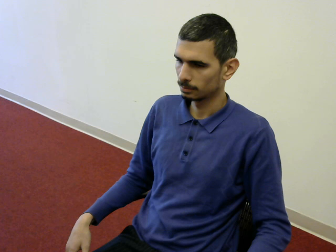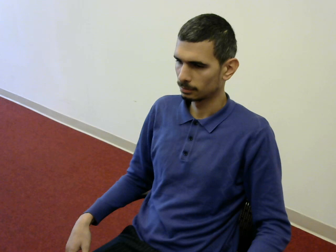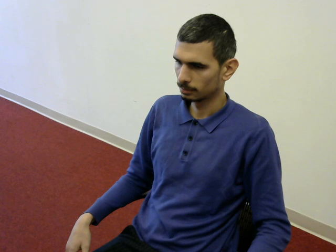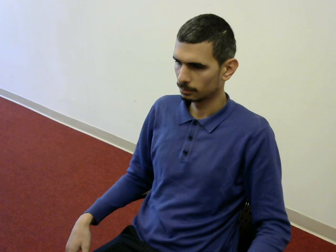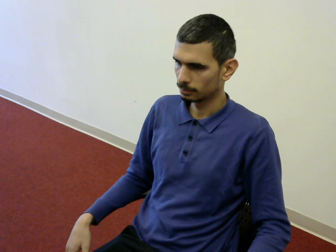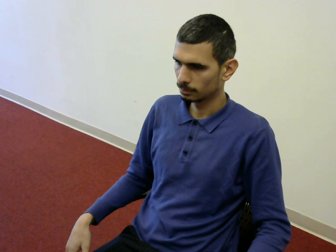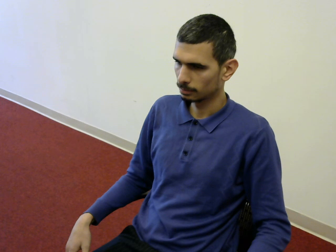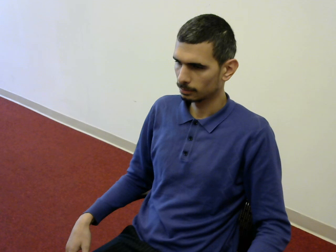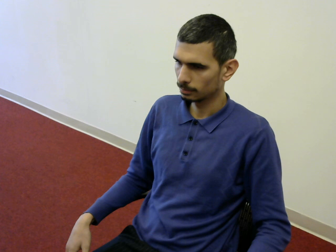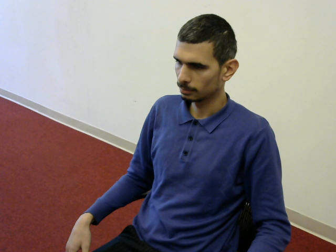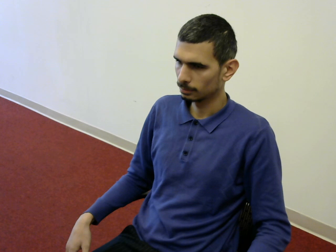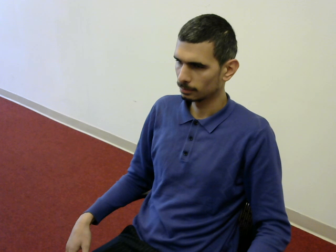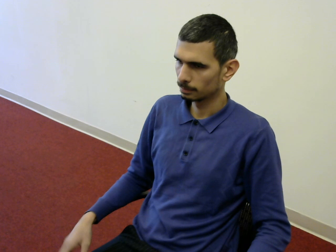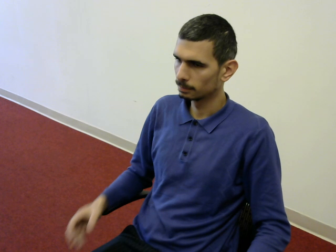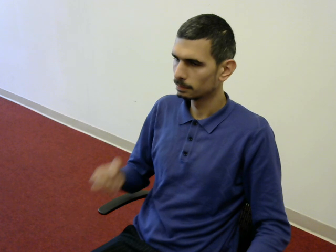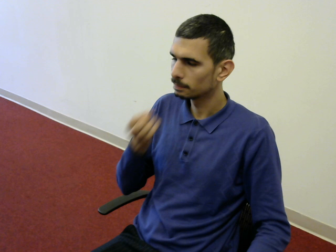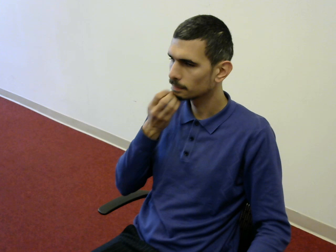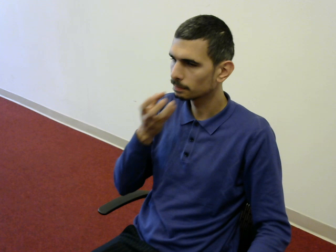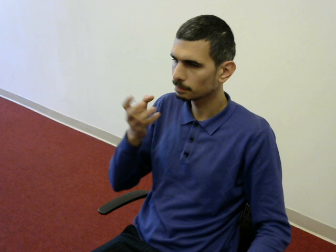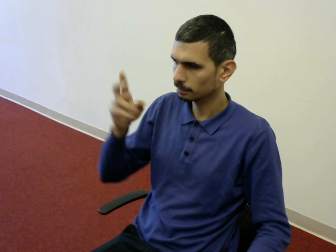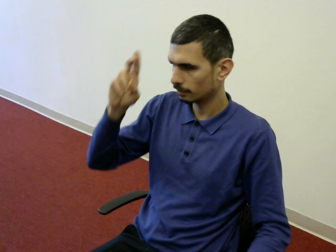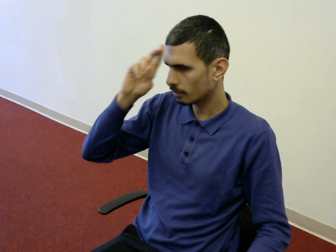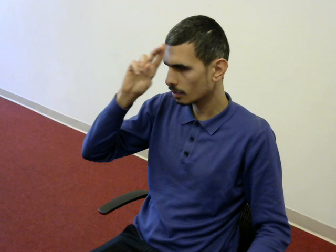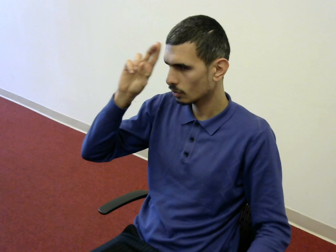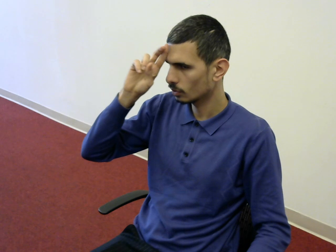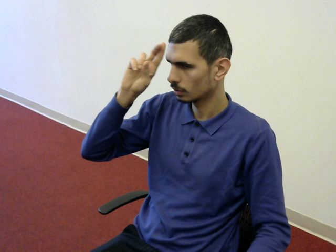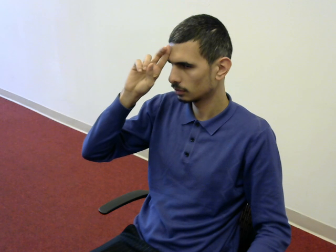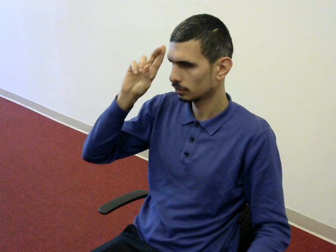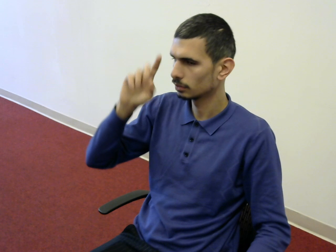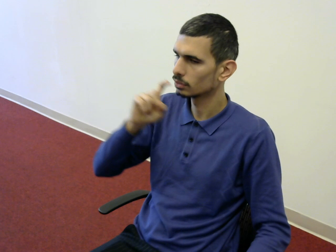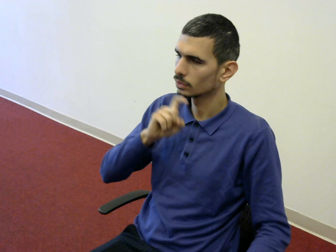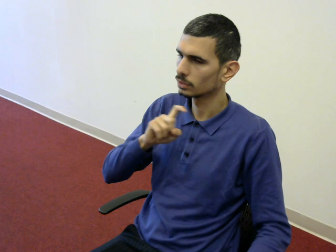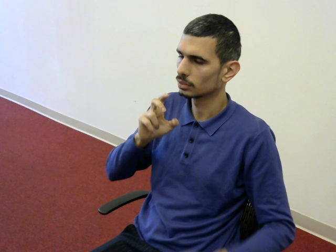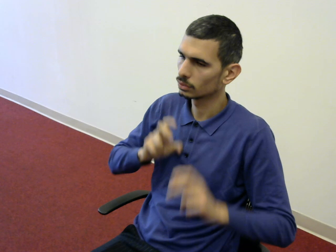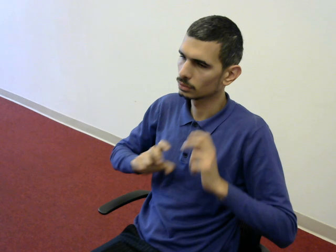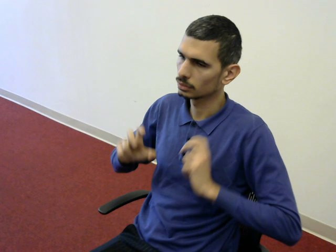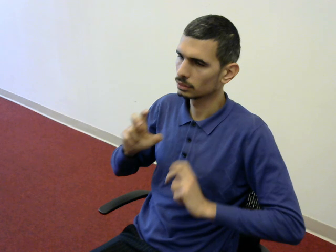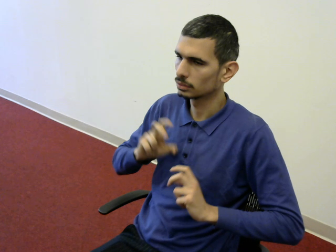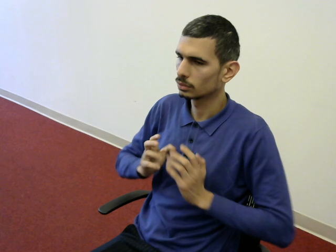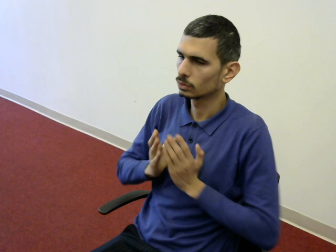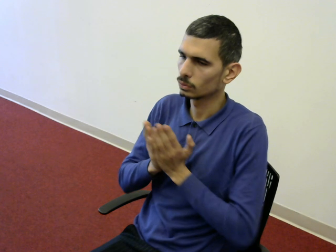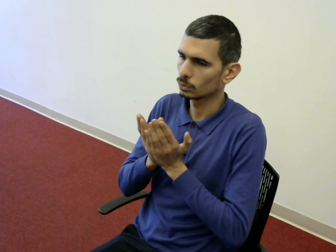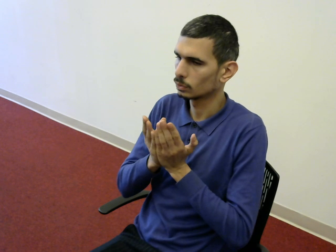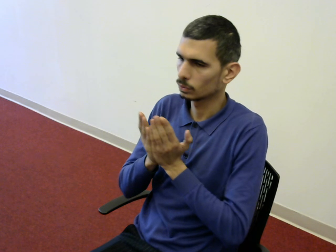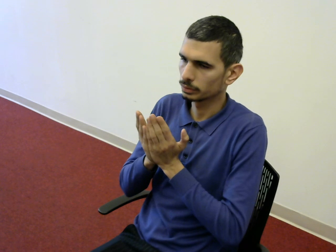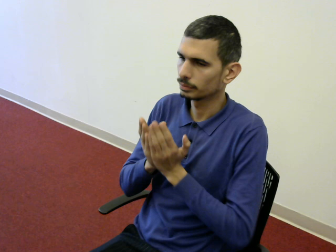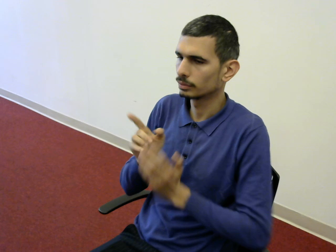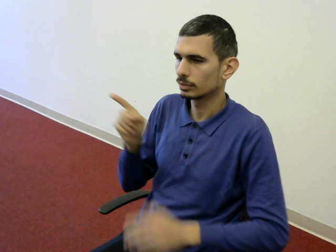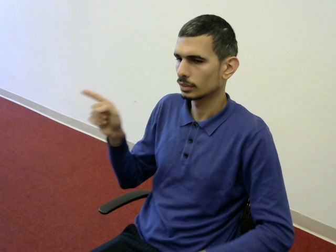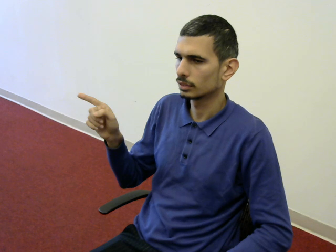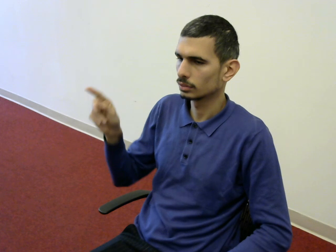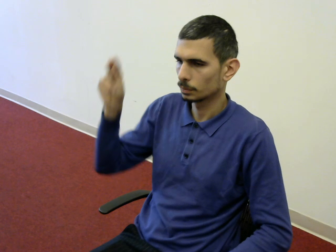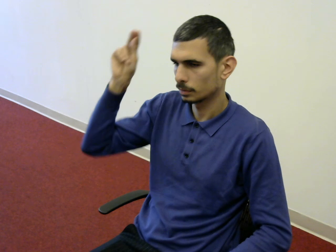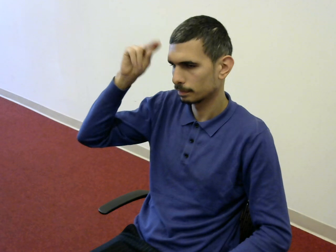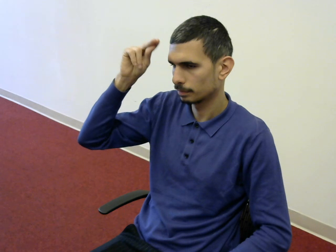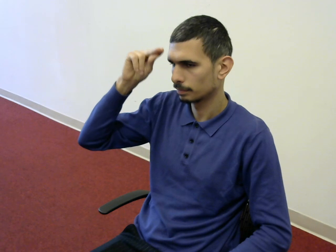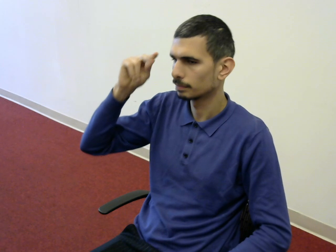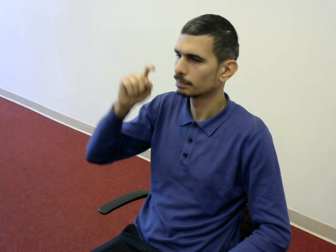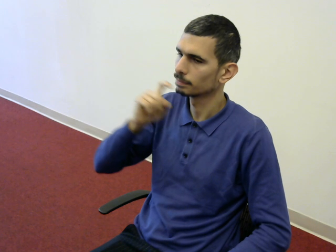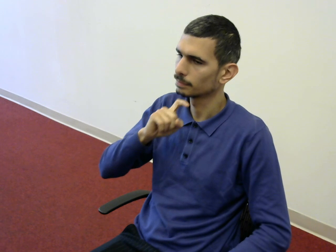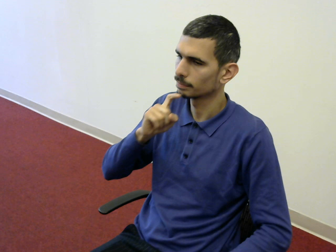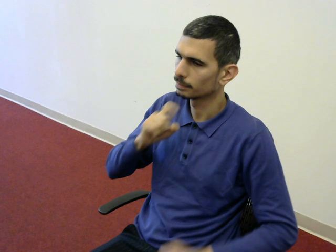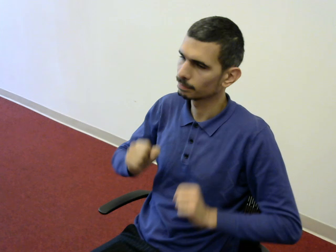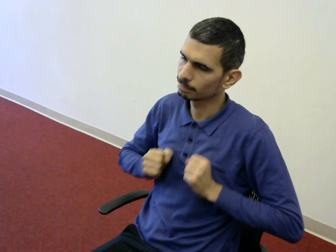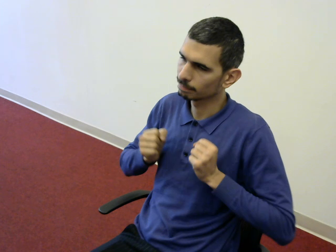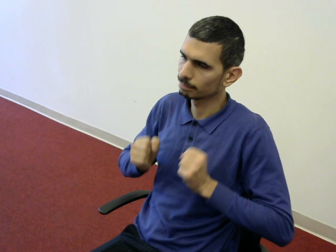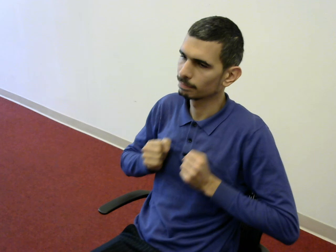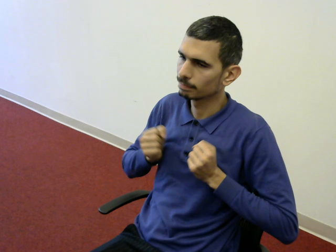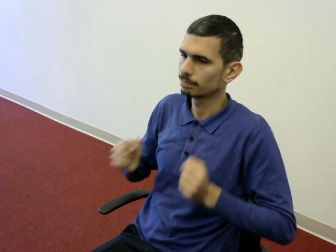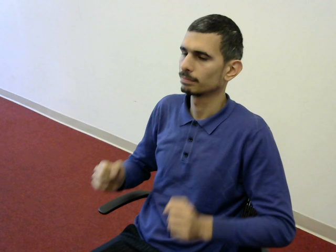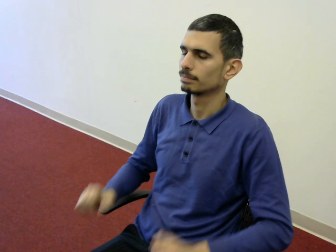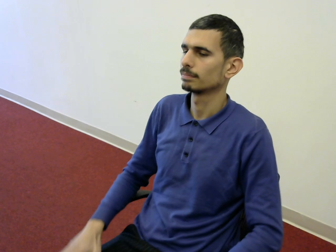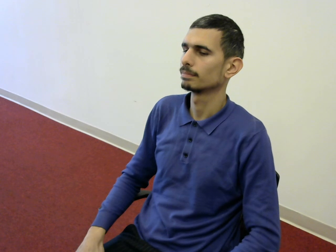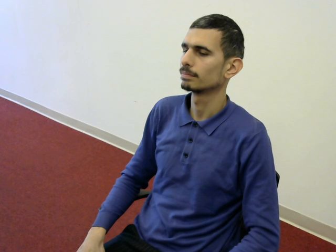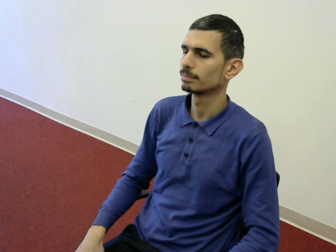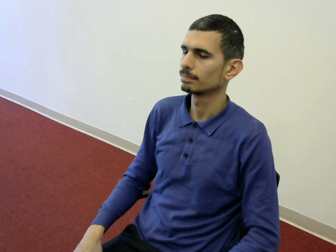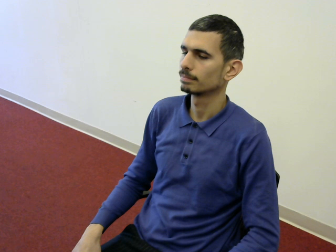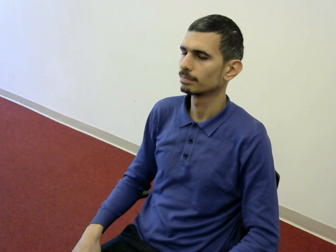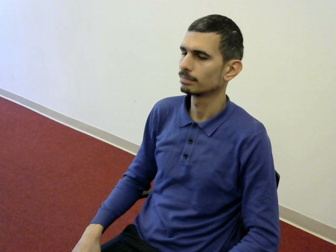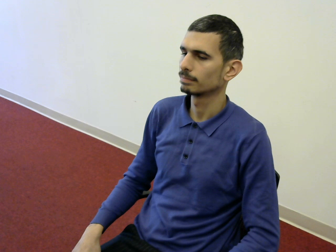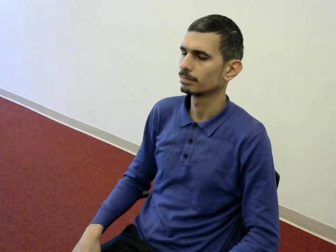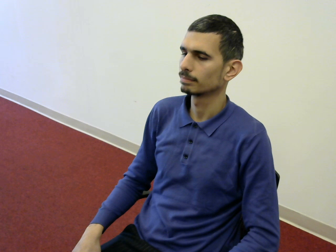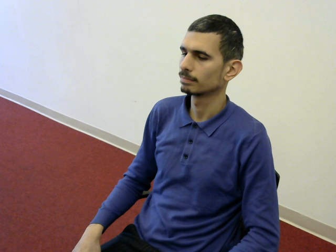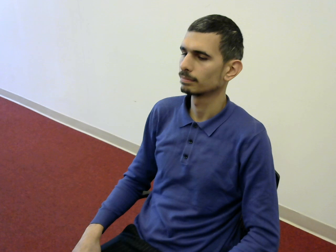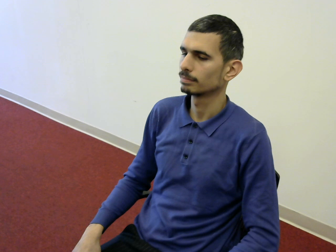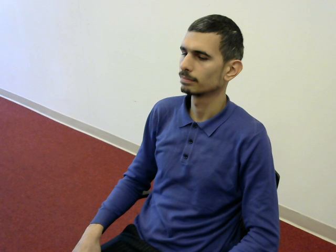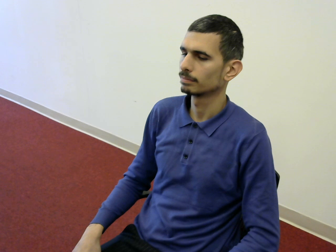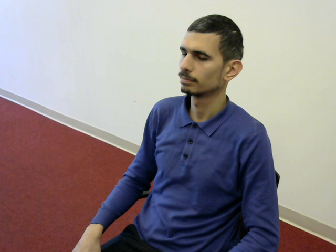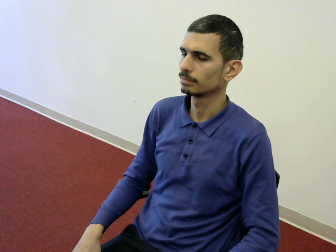Bakı Dövlət Universitetində oxuyan o tələbə çalışqandır